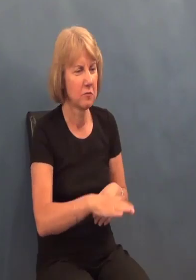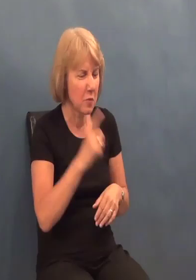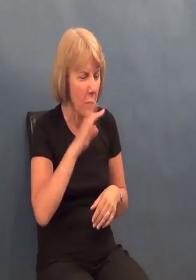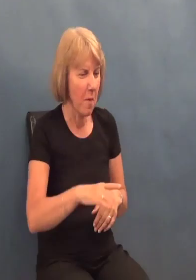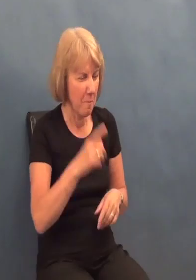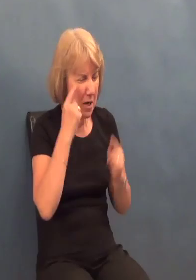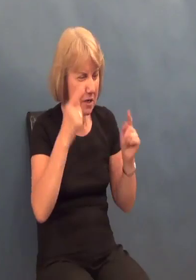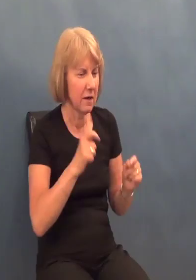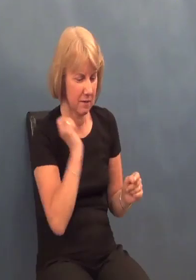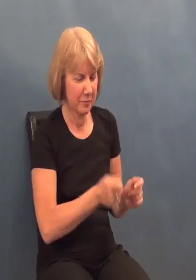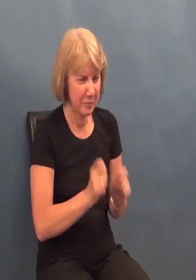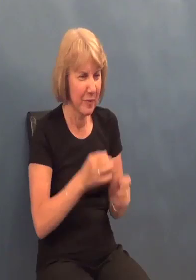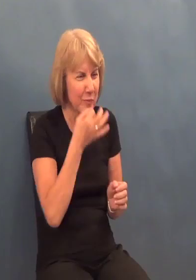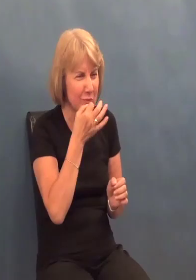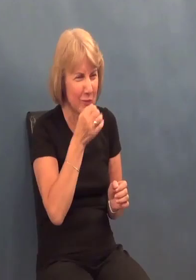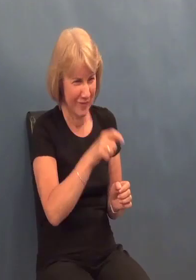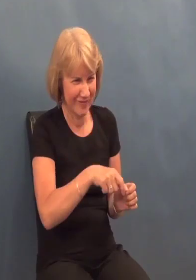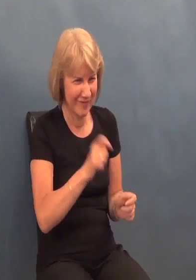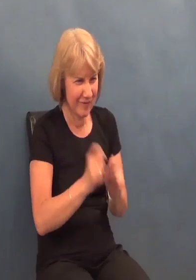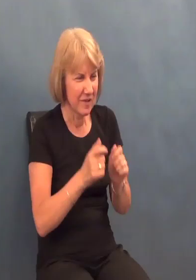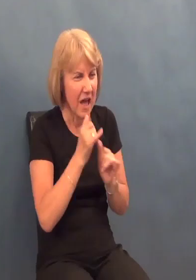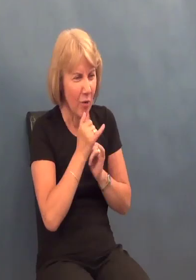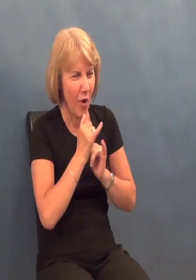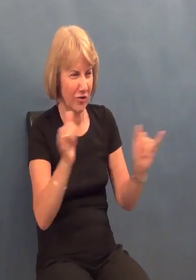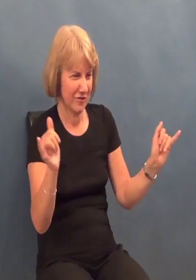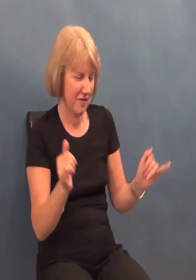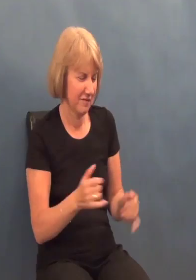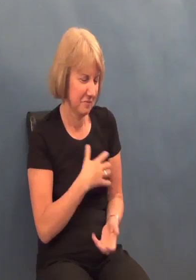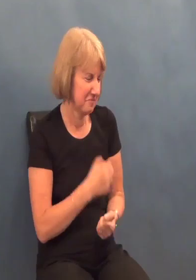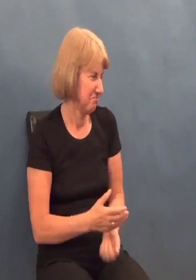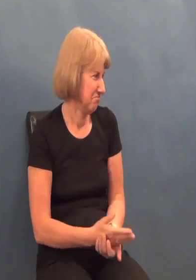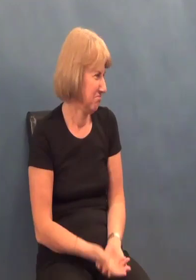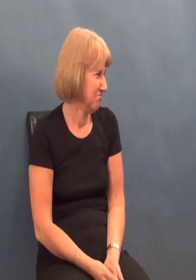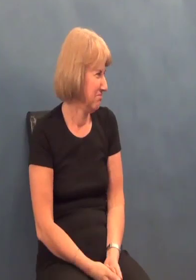Otwiera drzwi i okazuje się, że mała myszka gra pałeczkami na cymbałkach i jest bardzo głośno.